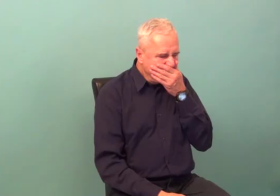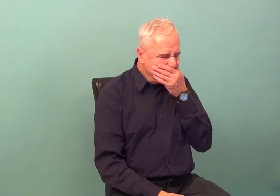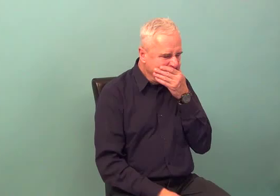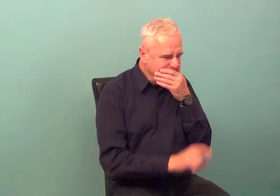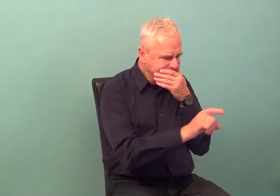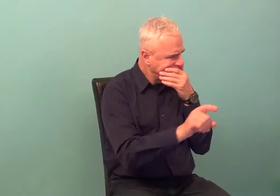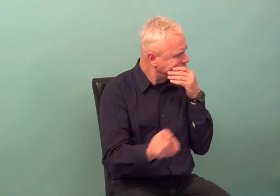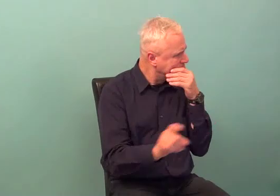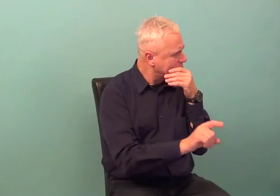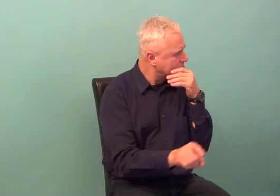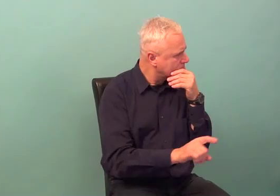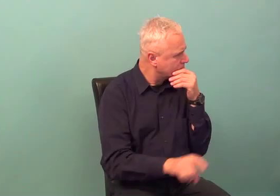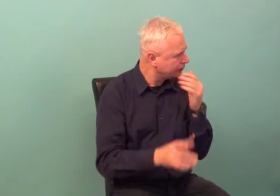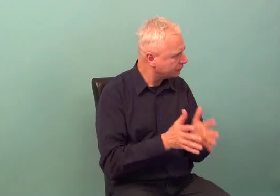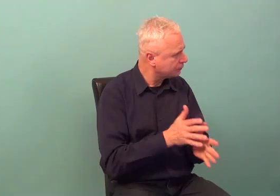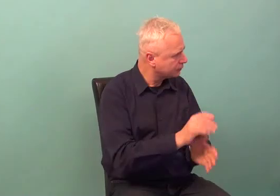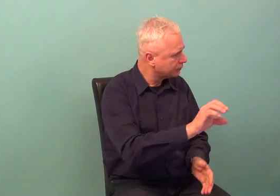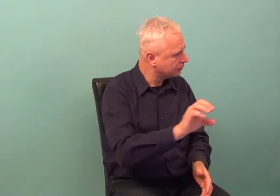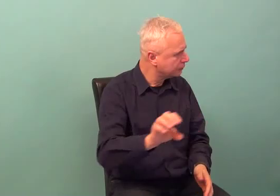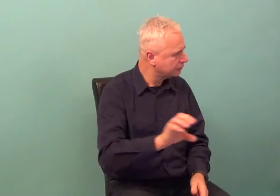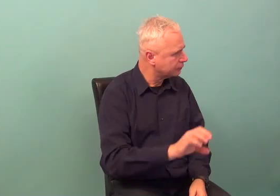Są trzy rzędy, a w nich języki migowe.